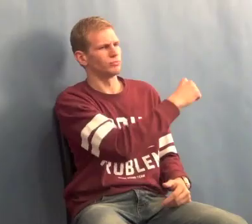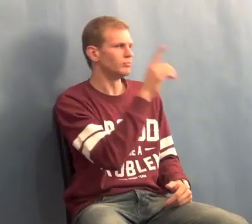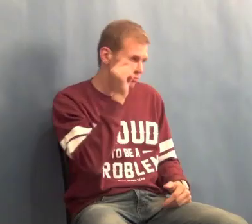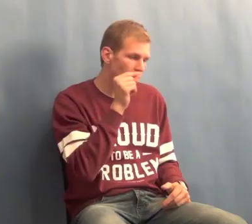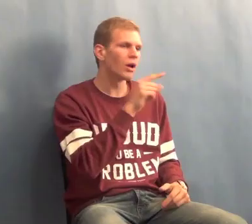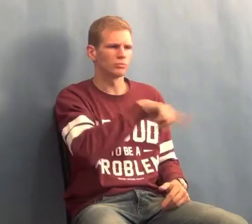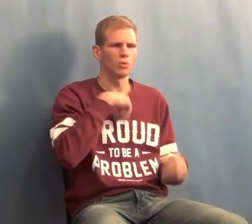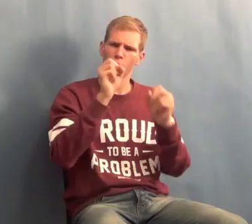Nikt nie miał nic przeciwko.